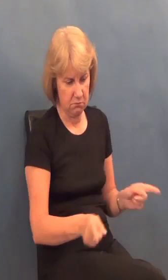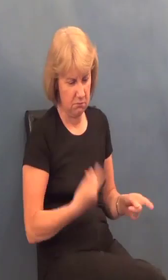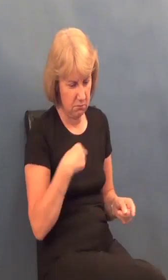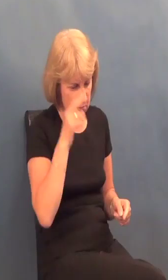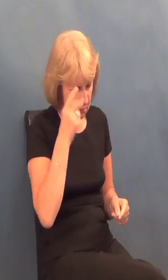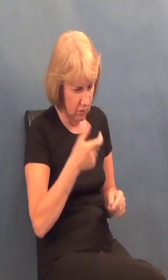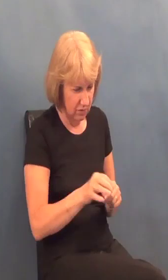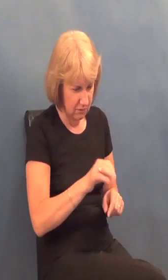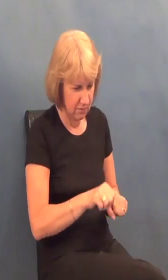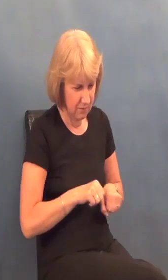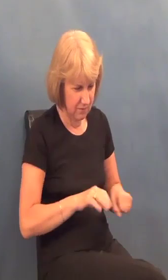Nie rozumiem co tam jest narysowane. Drezyna?